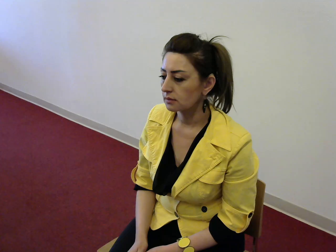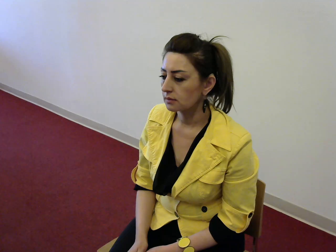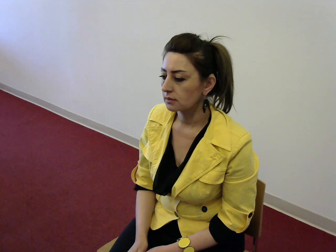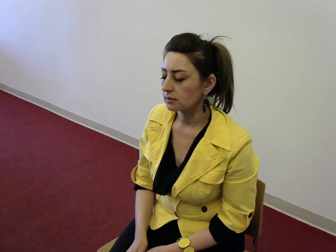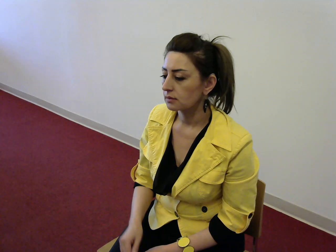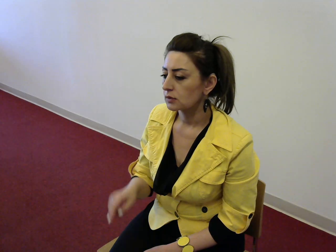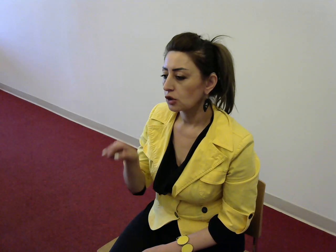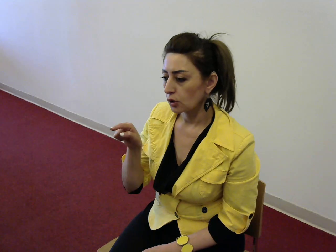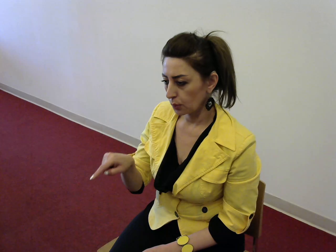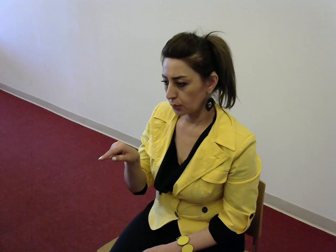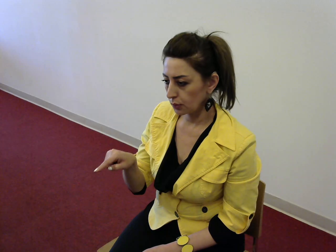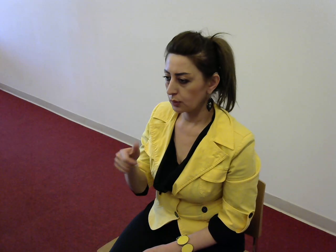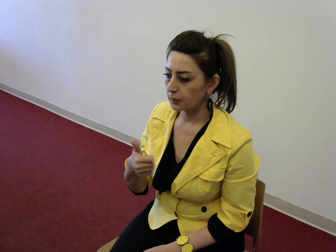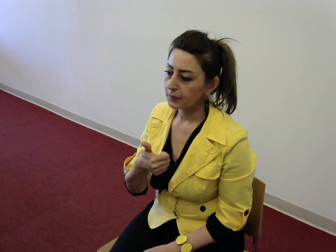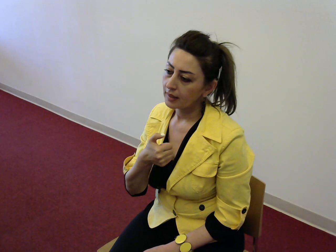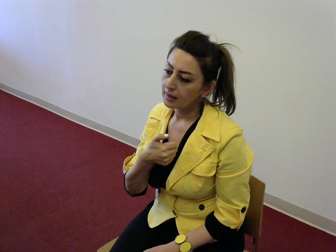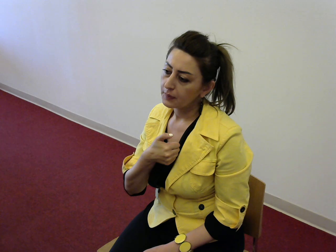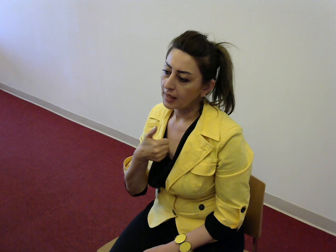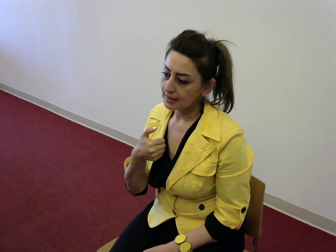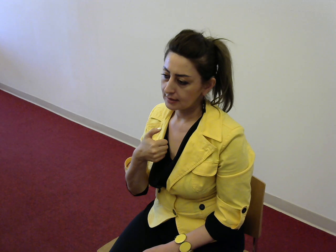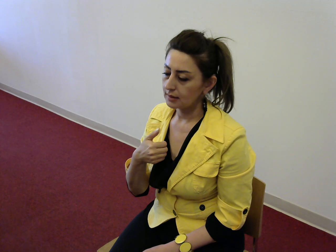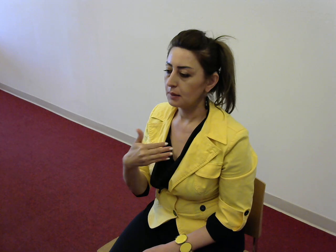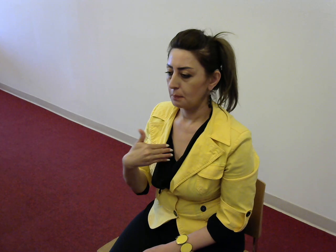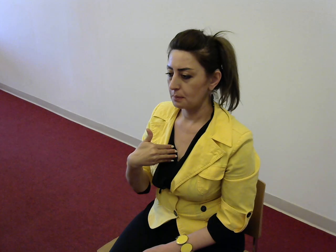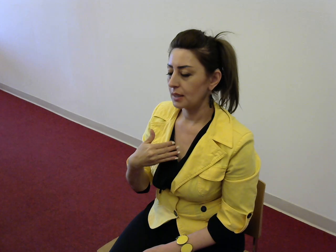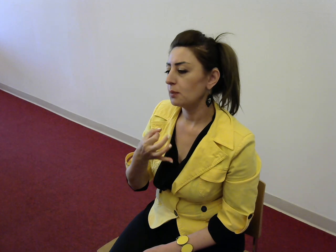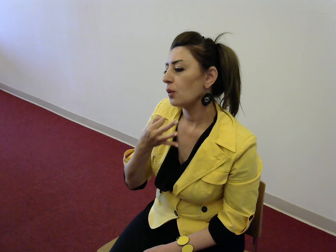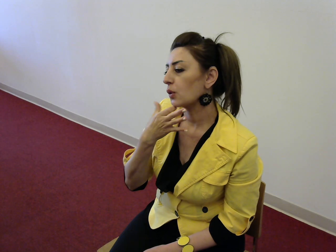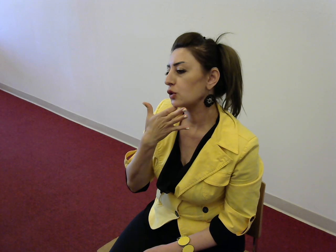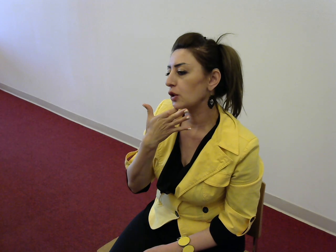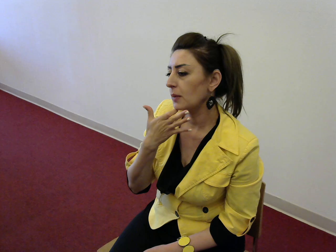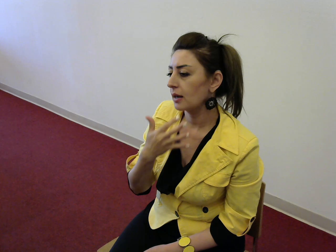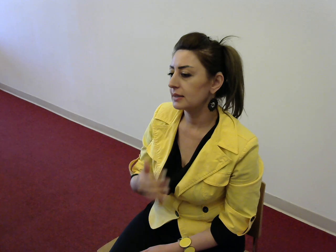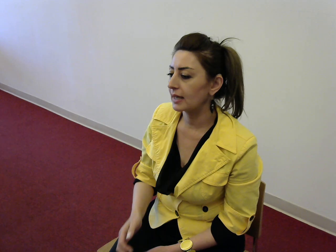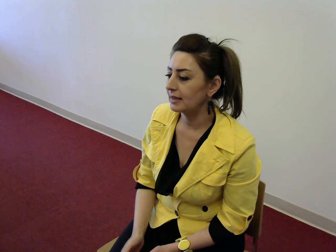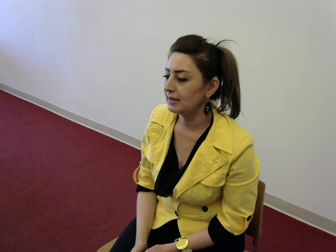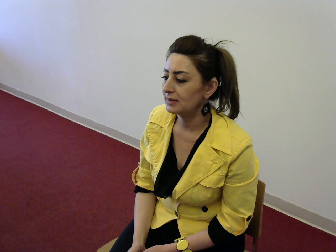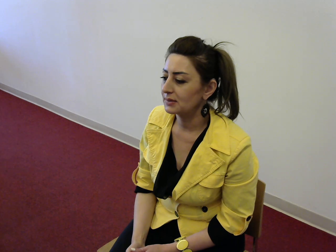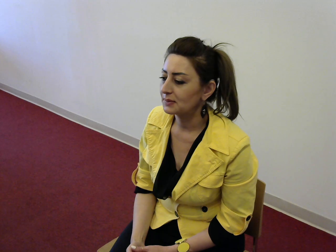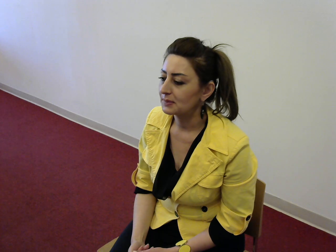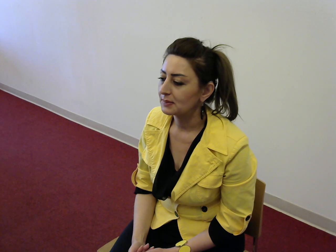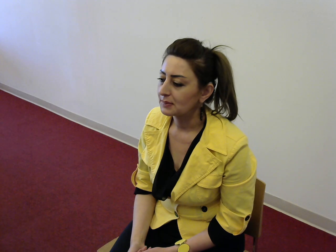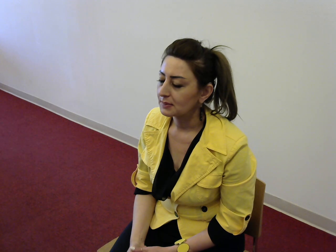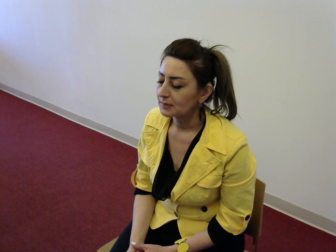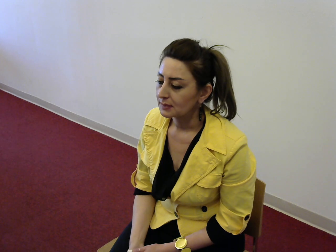Bu ətir mənim xoşuma gəlir